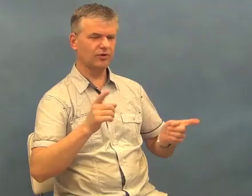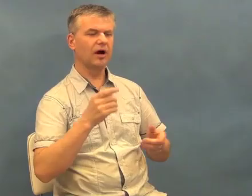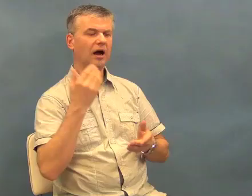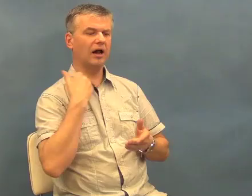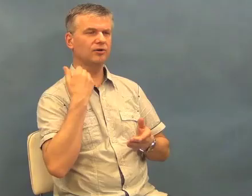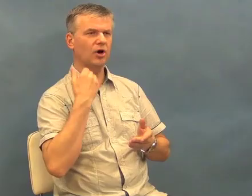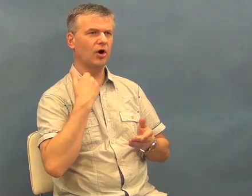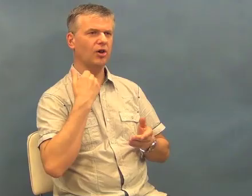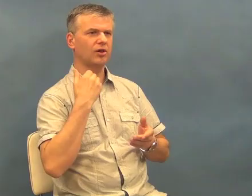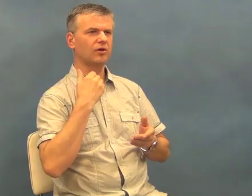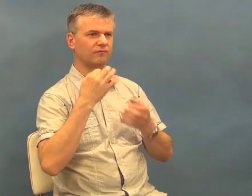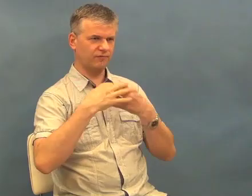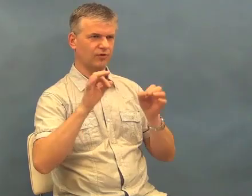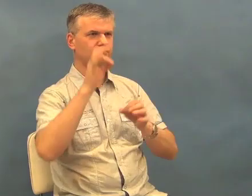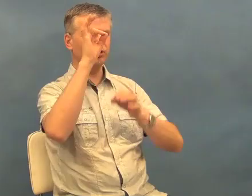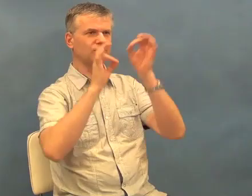Wolno pić alkohol, procenty.